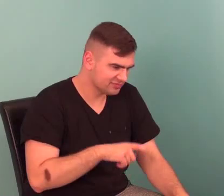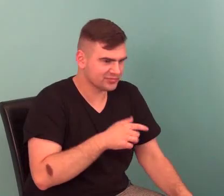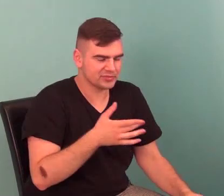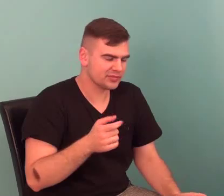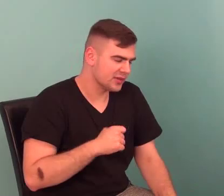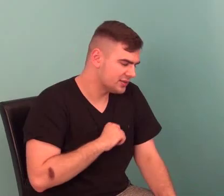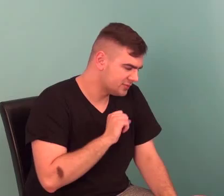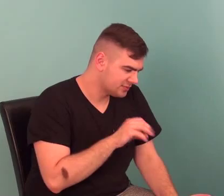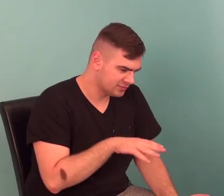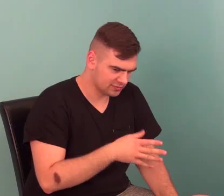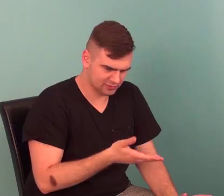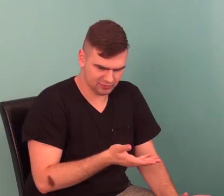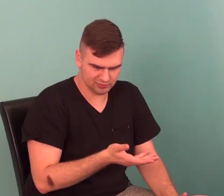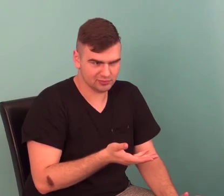Wrzuca owoc i co się dzieje?